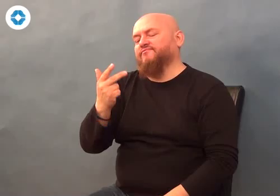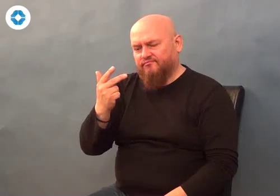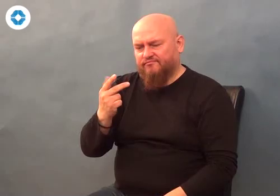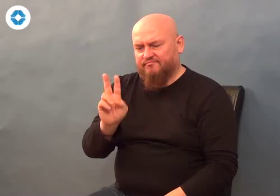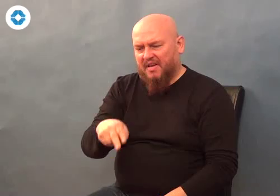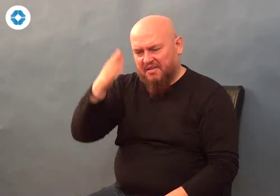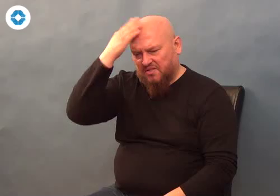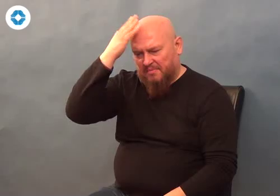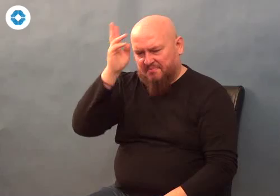Zauważają leżący kapelusz.